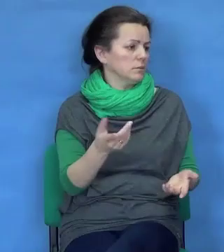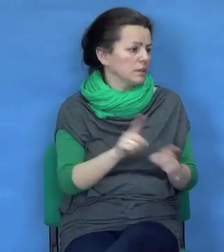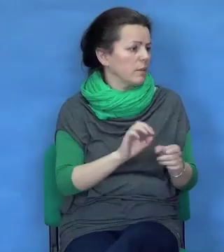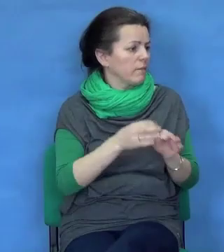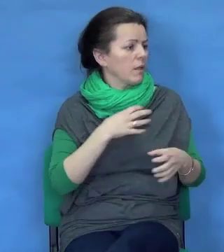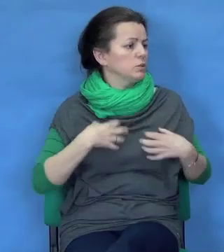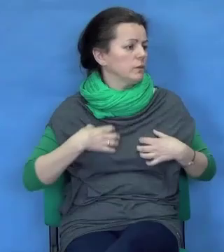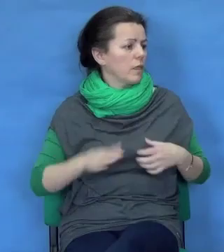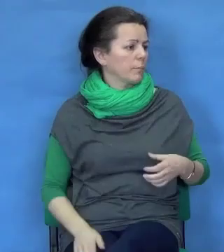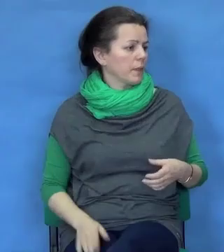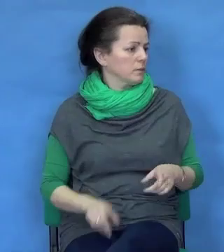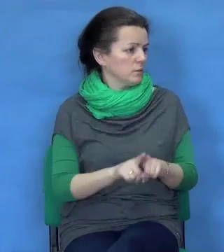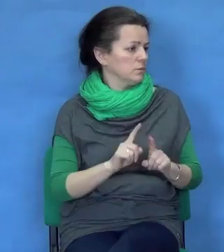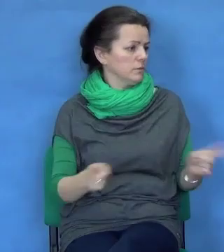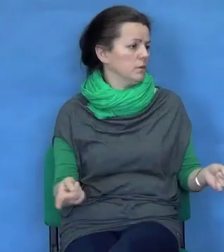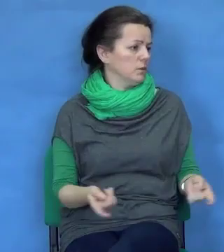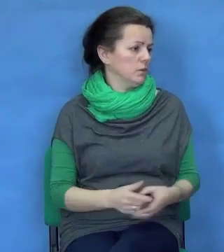Tak samo innym zwierzętom, nawet psom nie wolno.